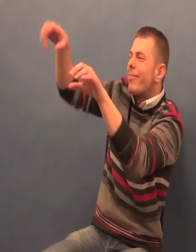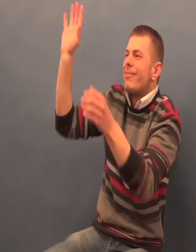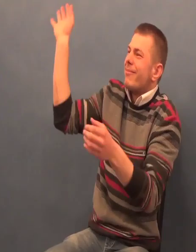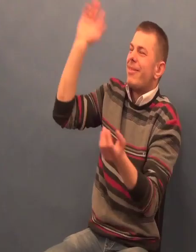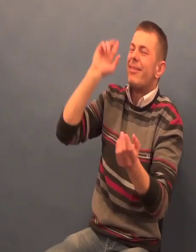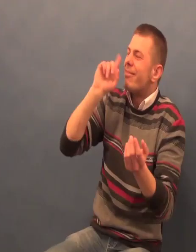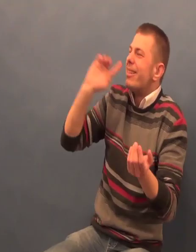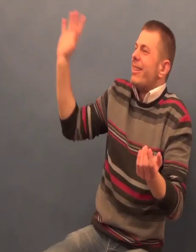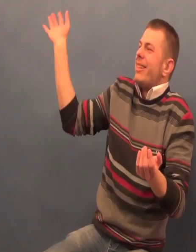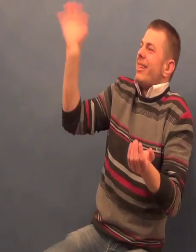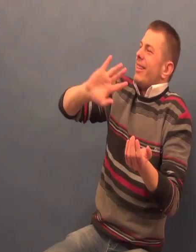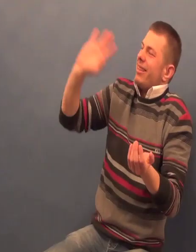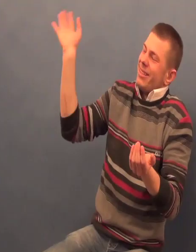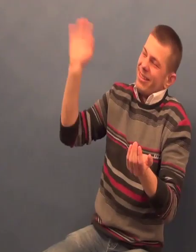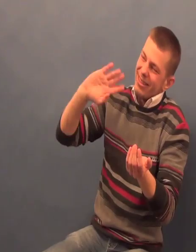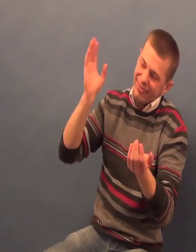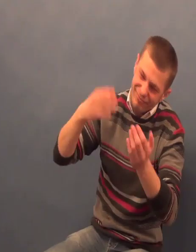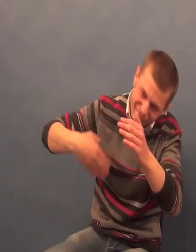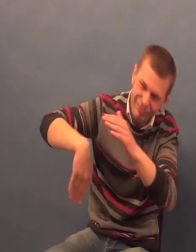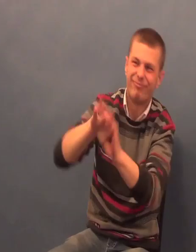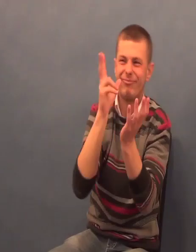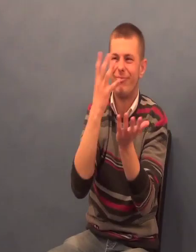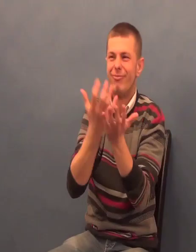Chłopak macha im i odchodzi, zabierając żabę.